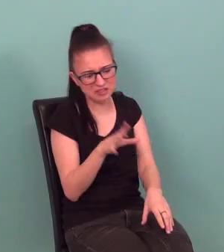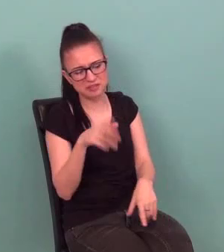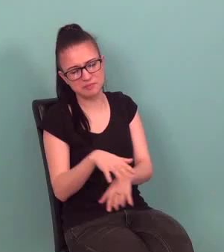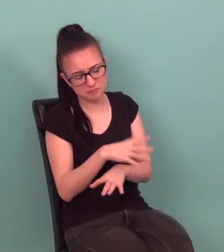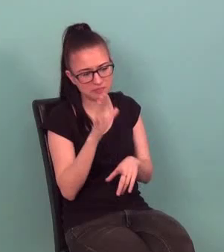Akurat...